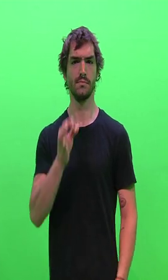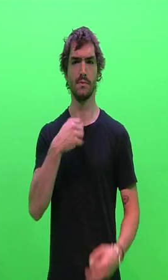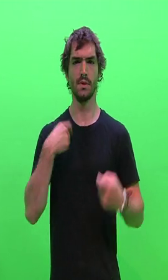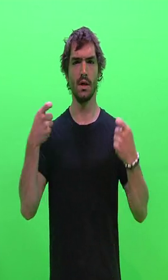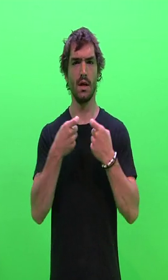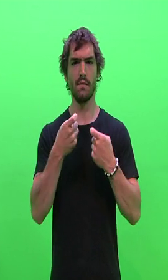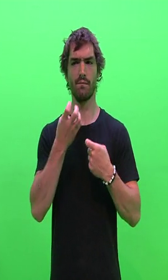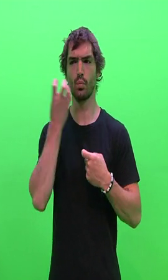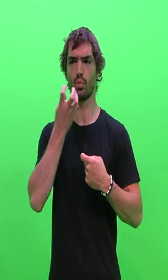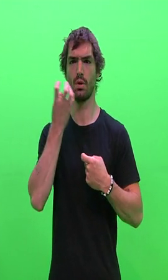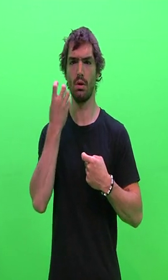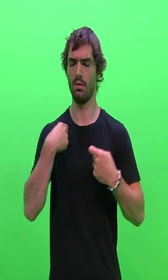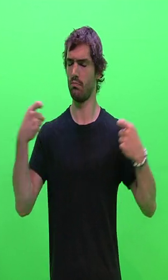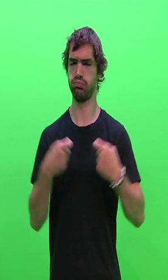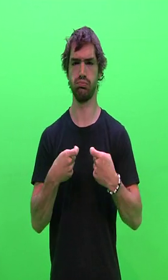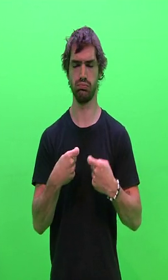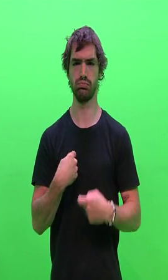Sí, tinc al·lèrgia a la fruita.